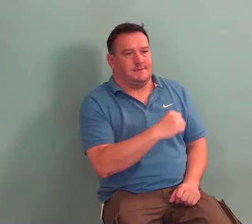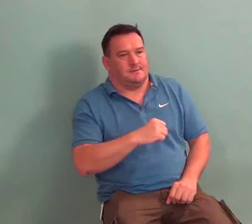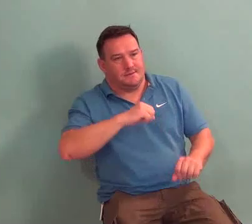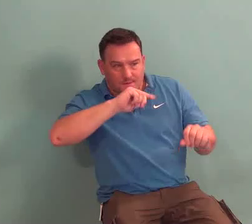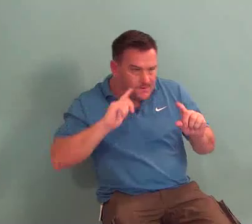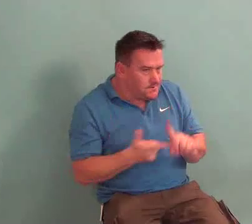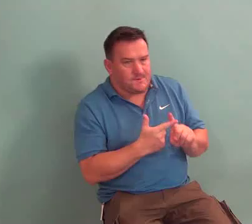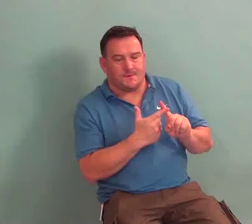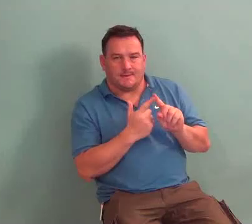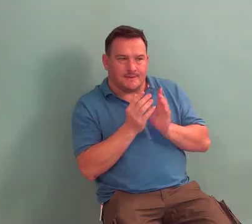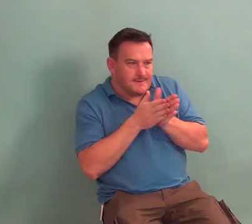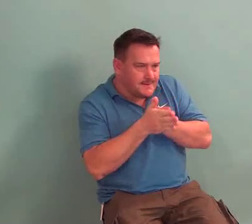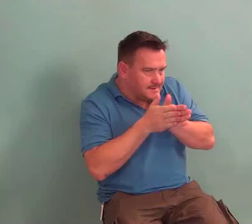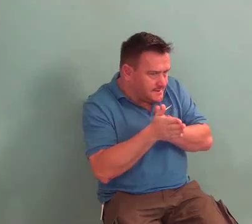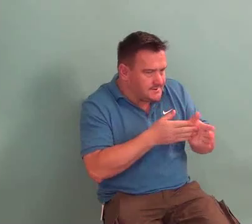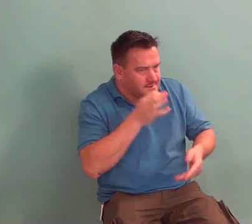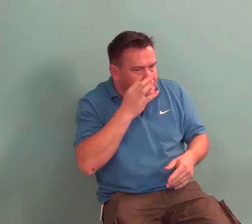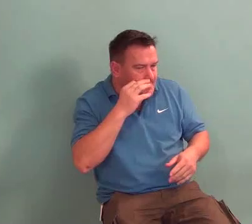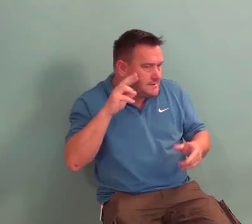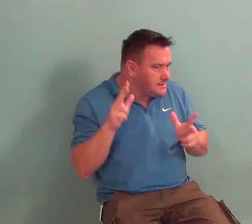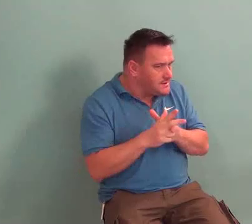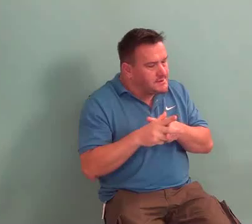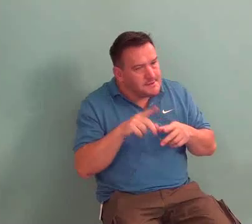Drugi raz kot zaciera ręce, będzie próbował.